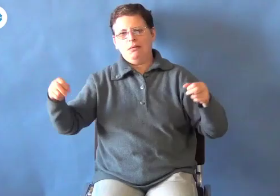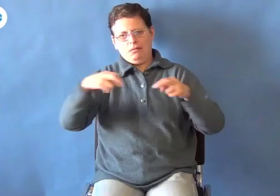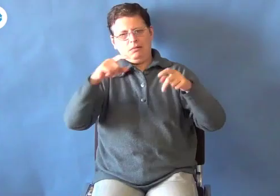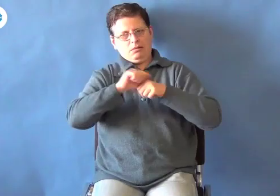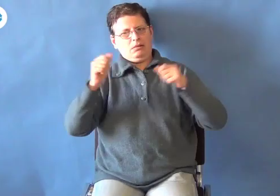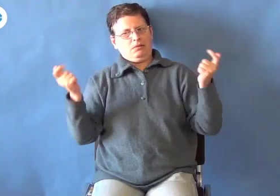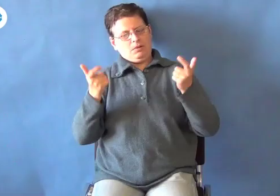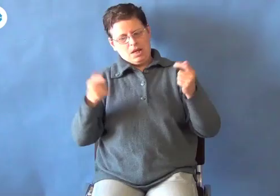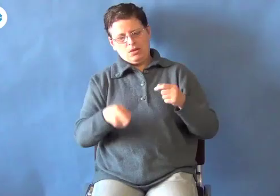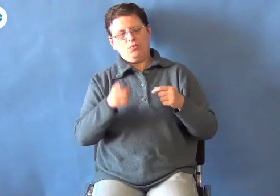Przechodzenie grozi wypadkiem.